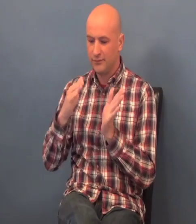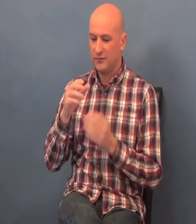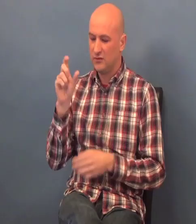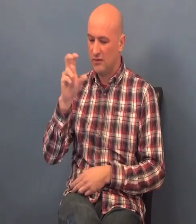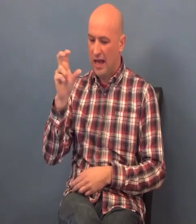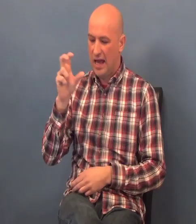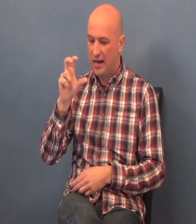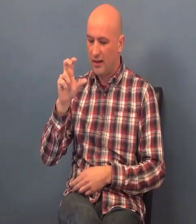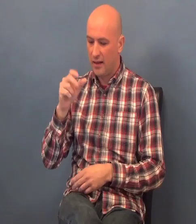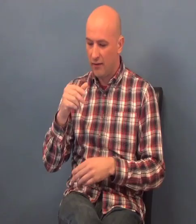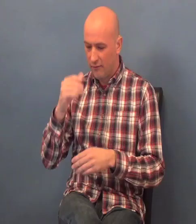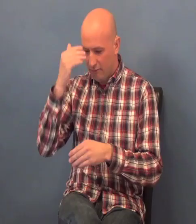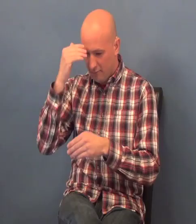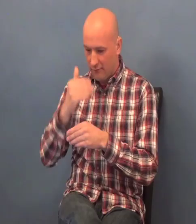W czwartek wieczorem, wieczorem.